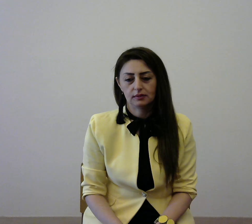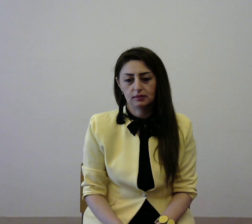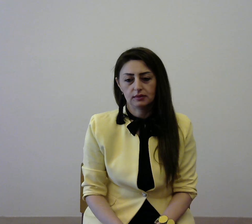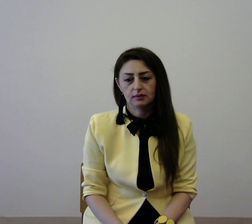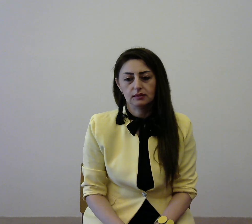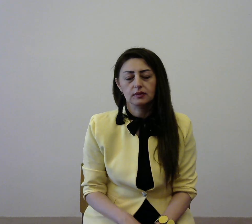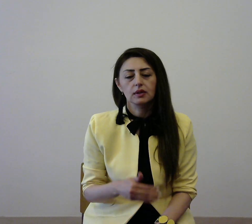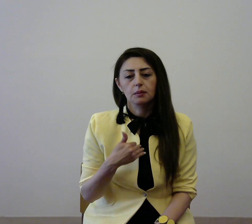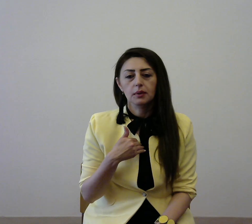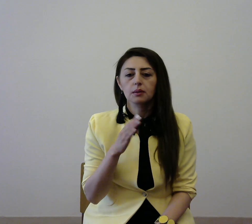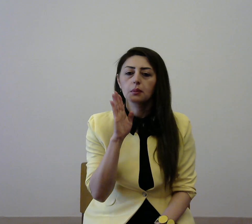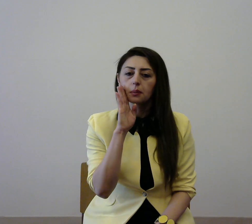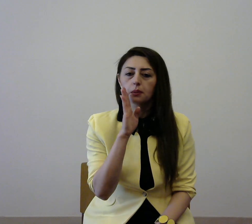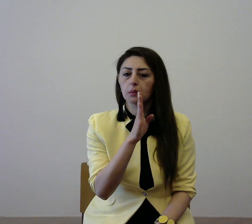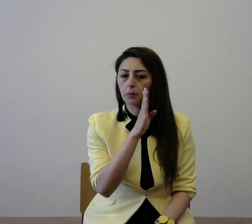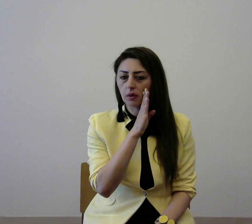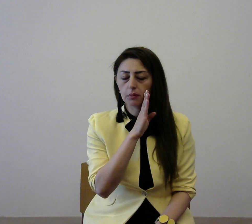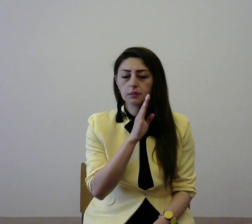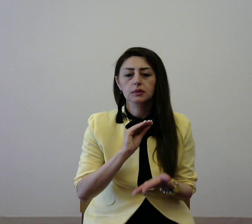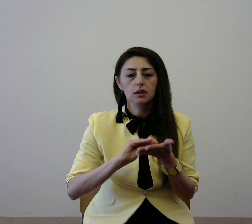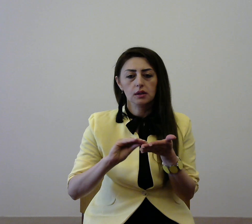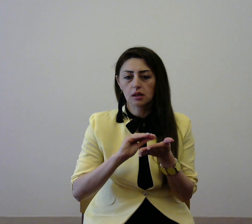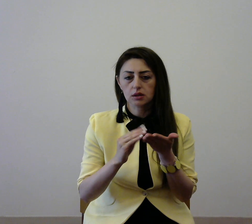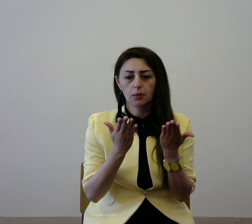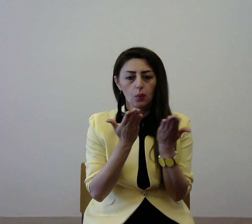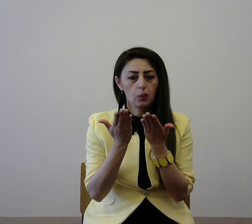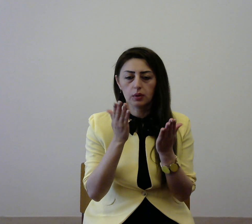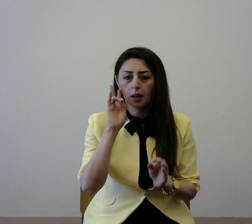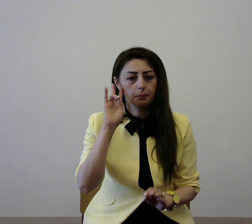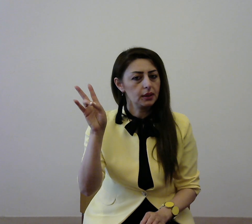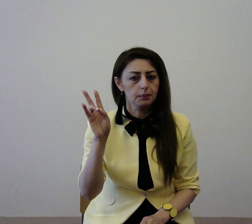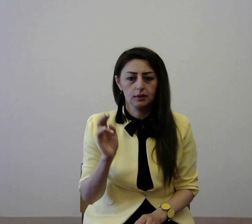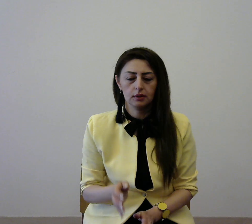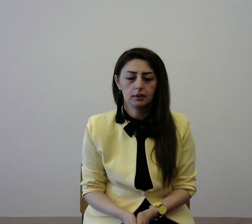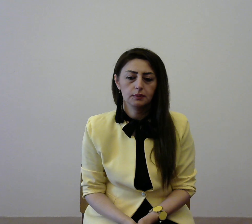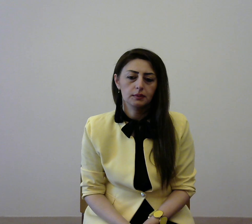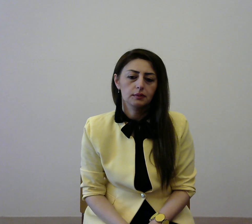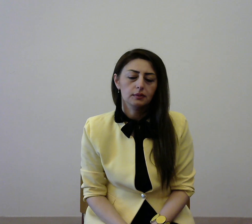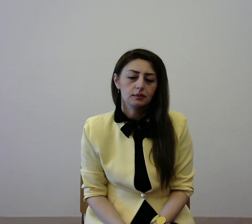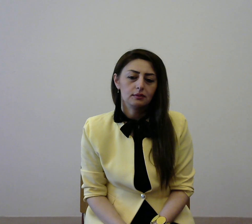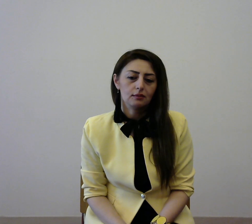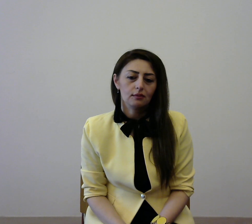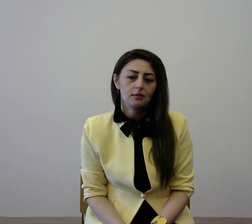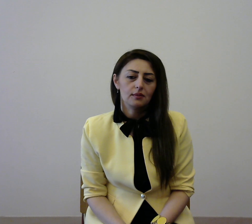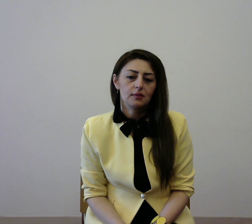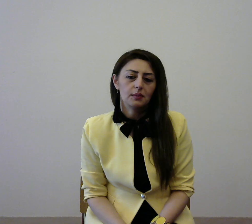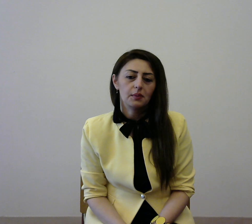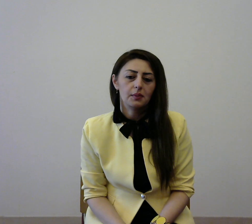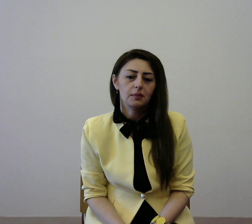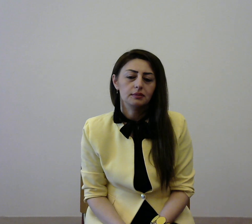Mənim anam yazıb-oxuya bilmir